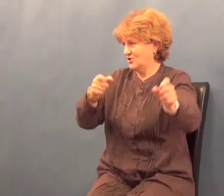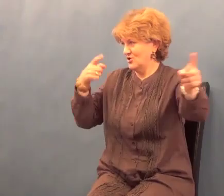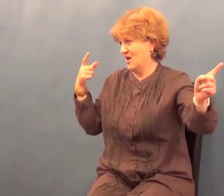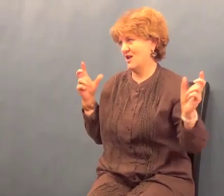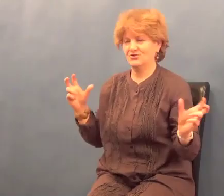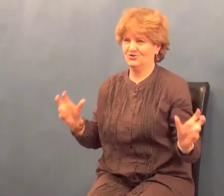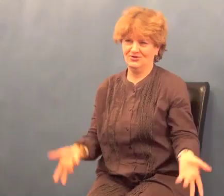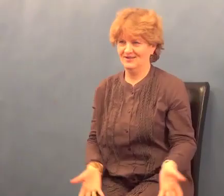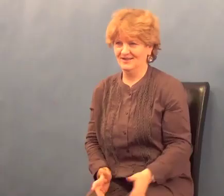Nie strzelił.